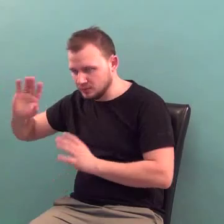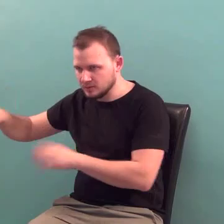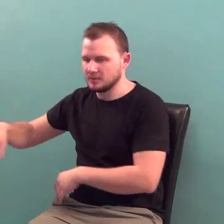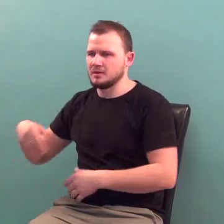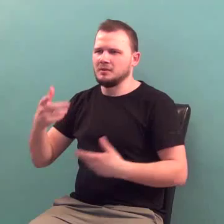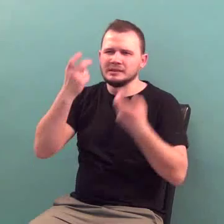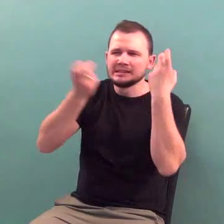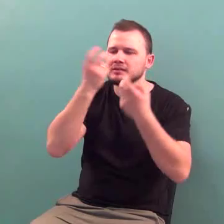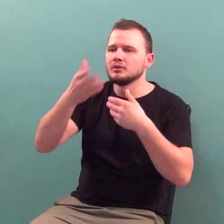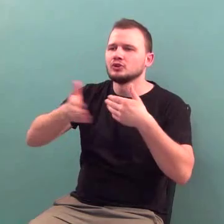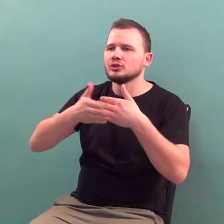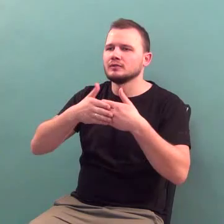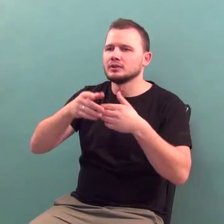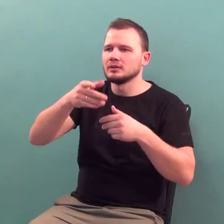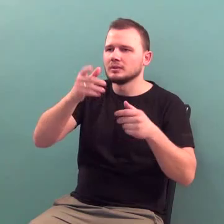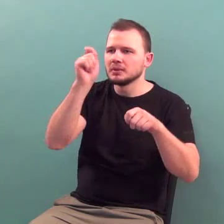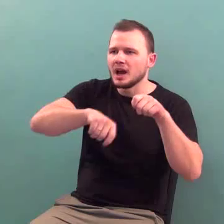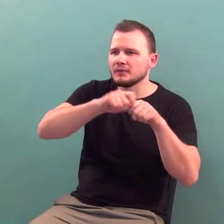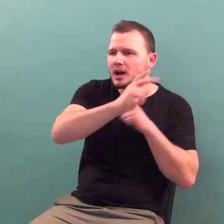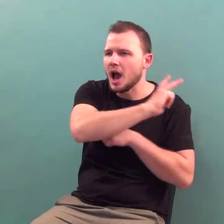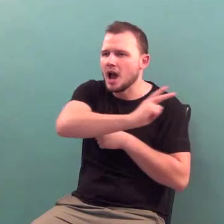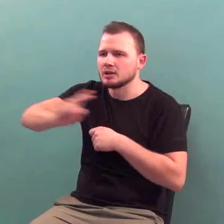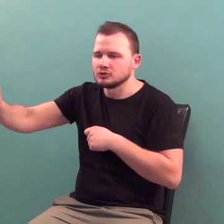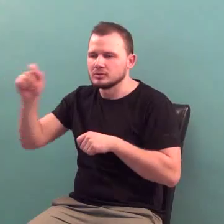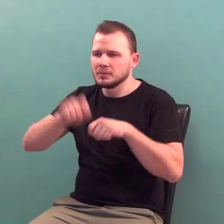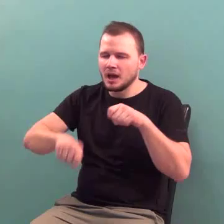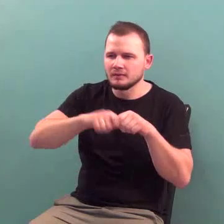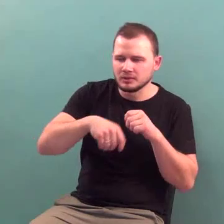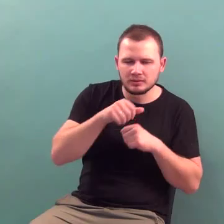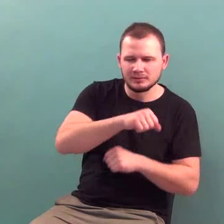Szukają i sprawdzają wszystkie drzwi.